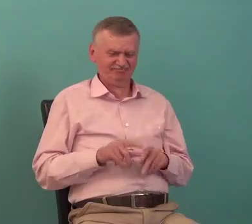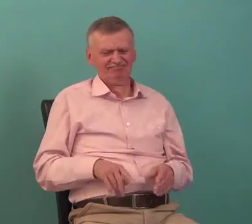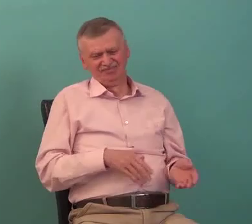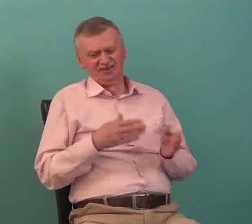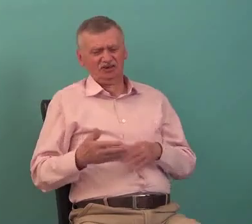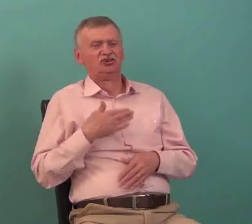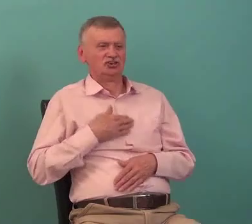Sobota.